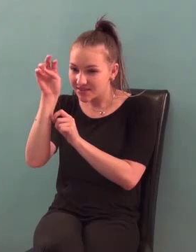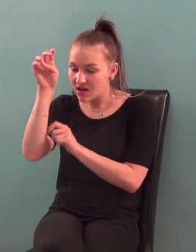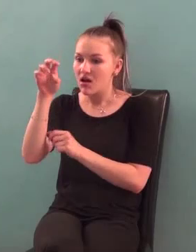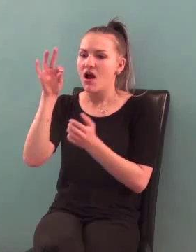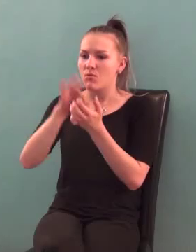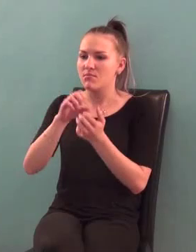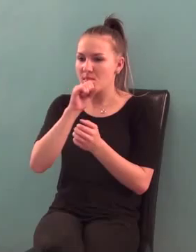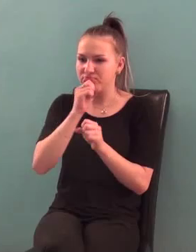Akurat babcia go stamtąd wyrzuciła.